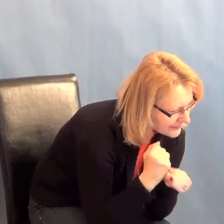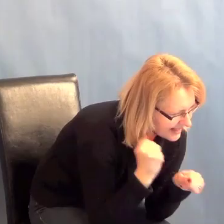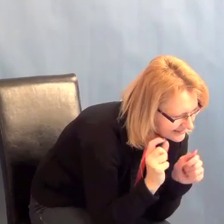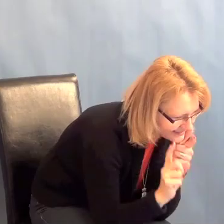Wszędzie pracuję.